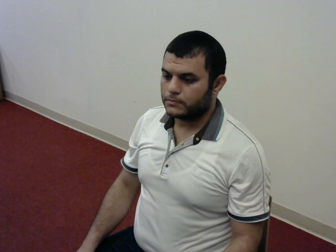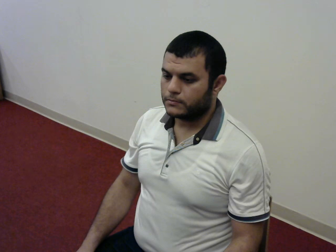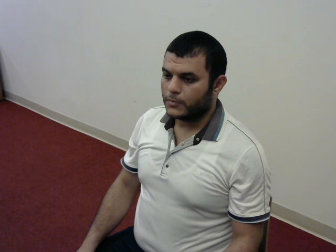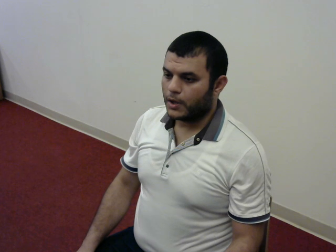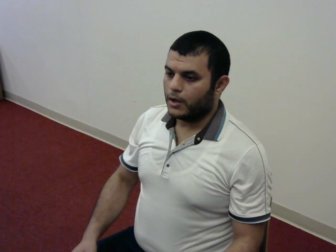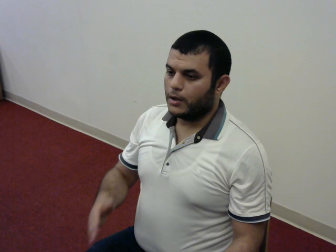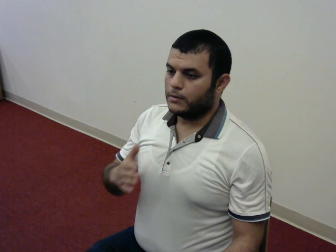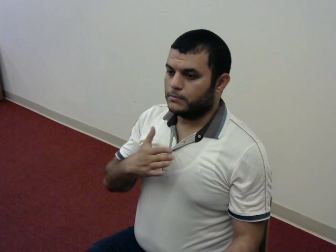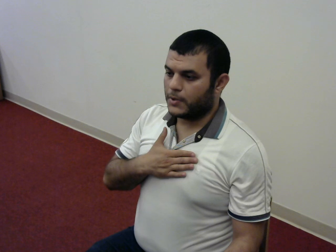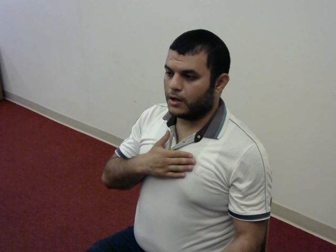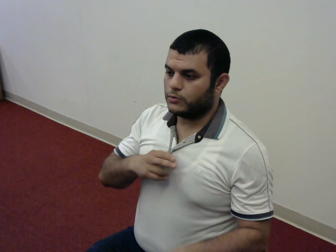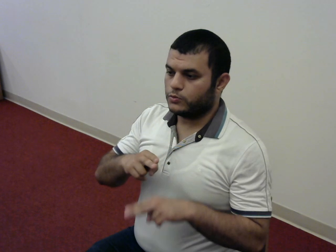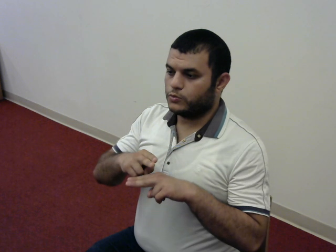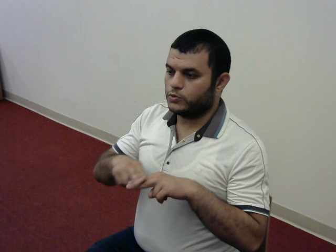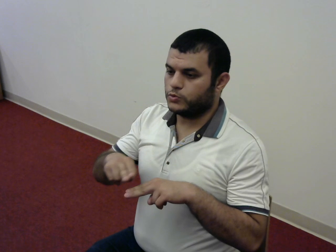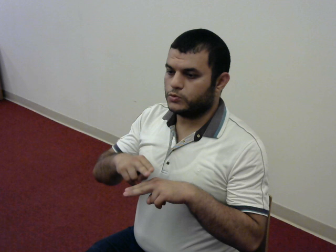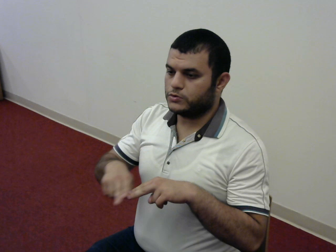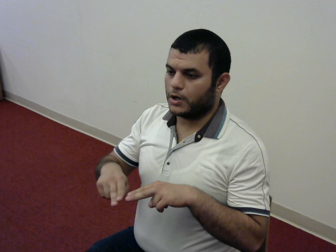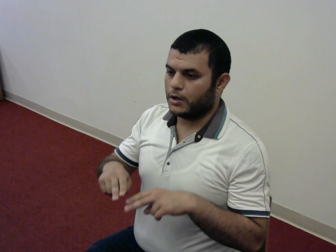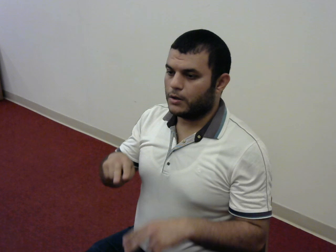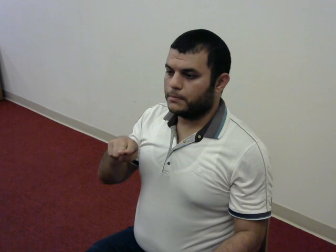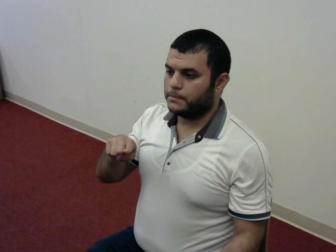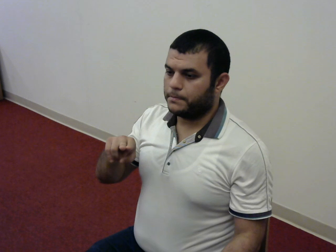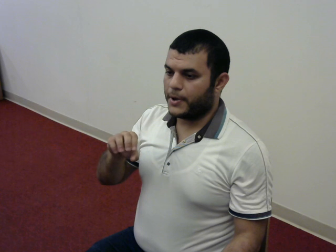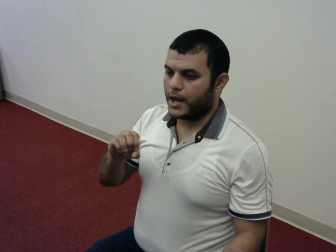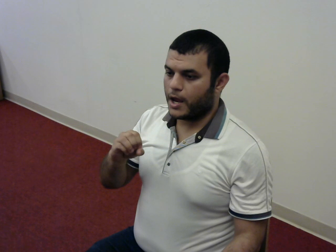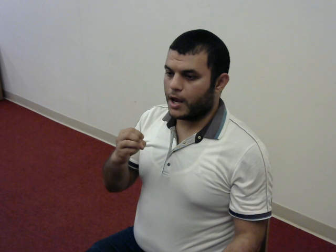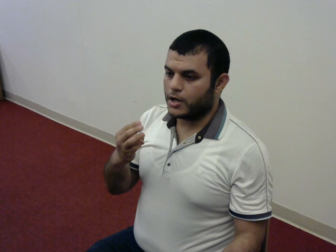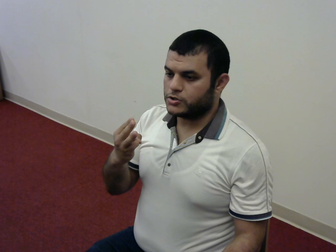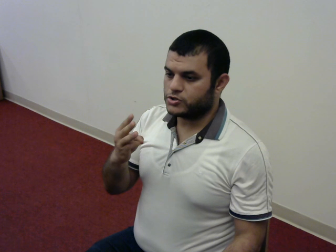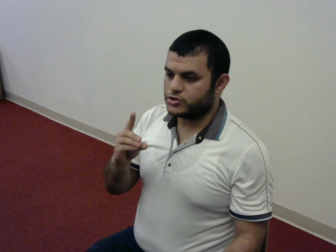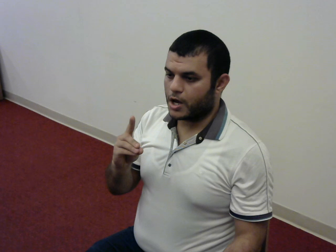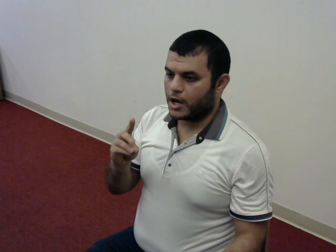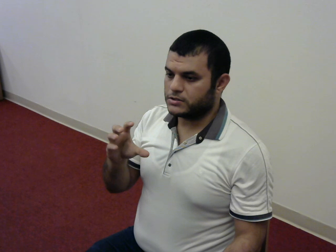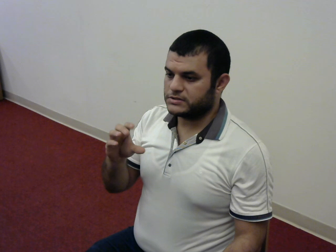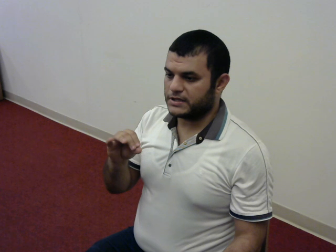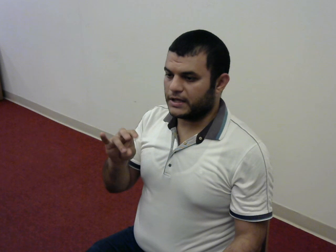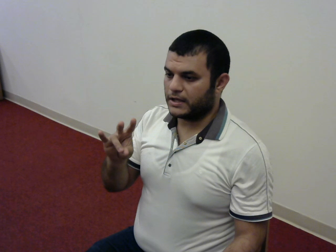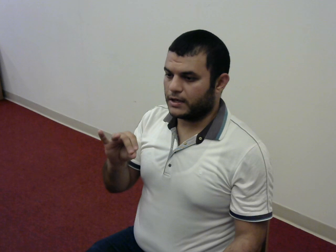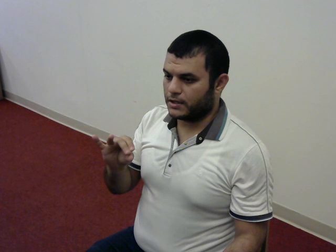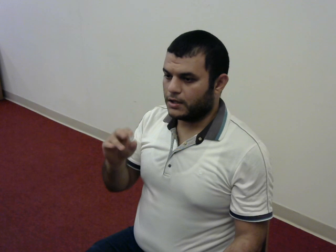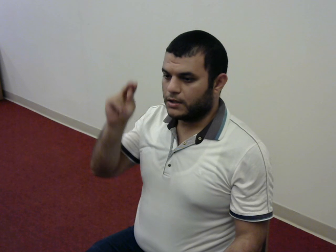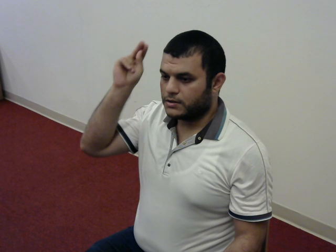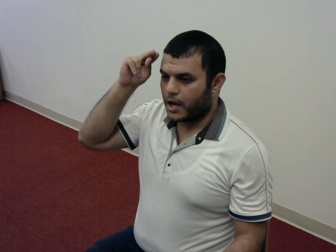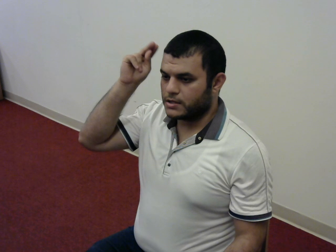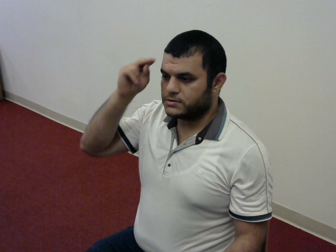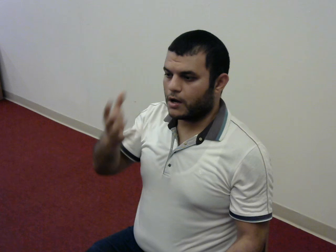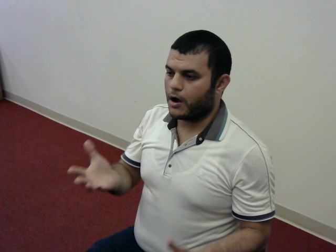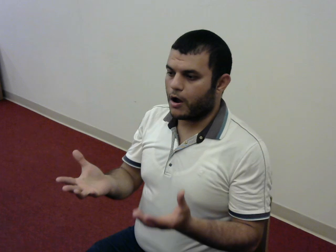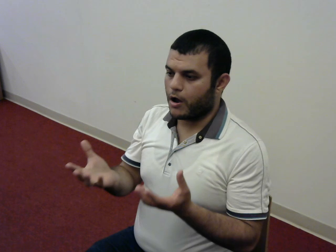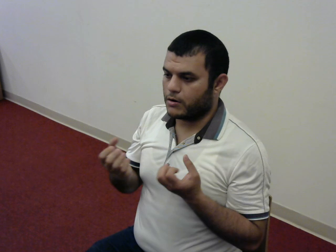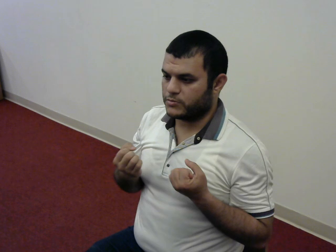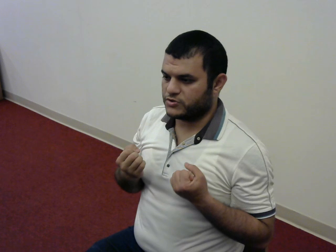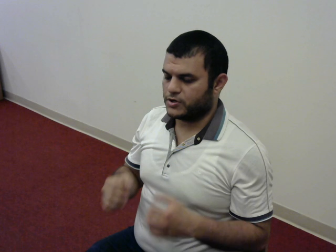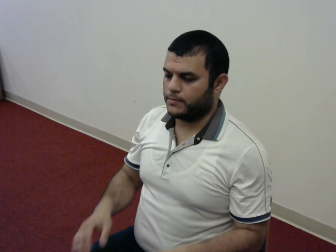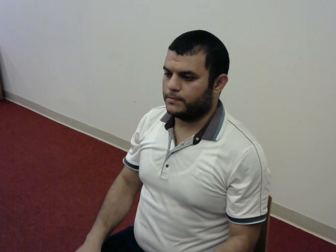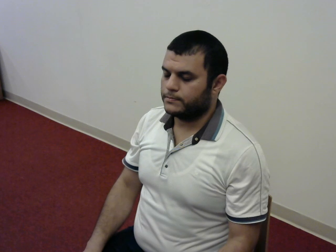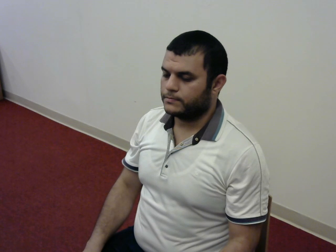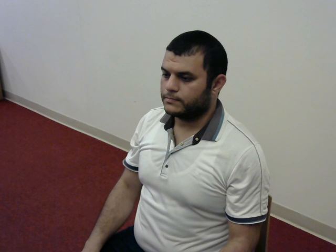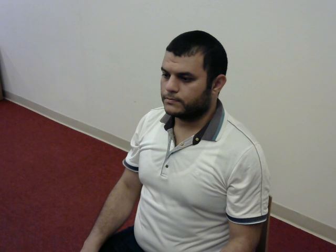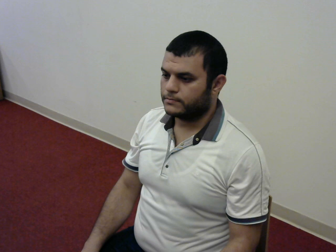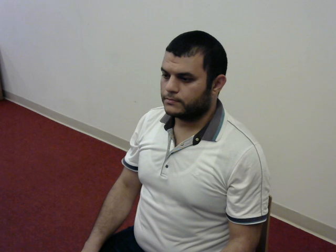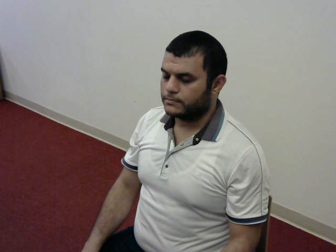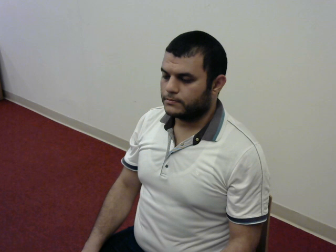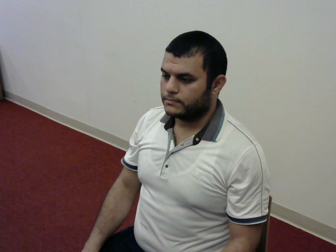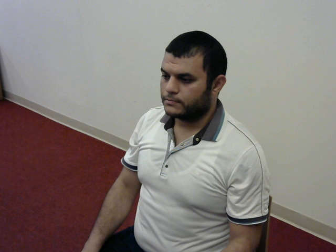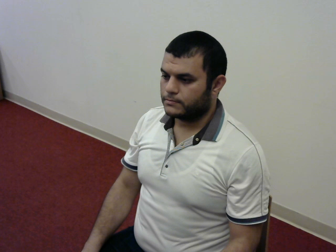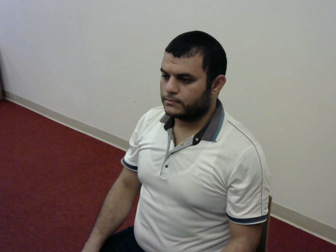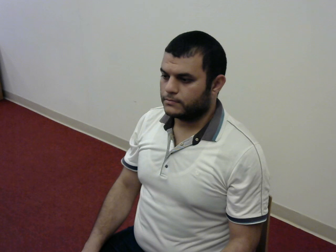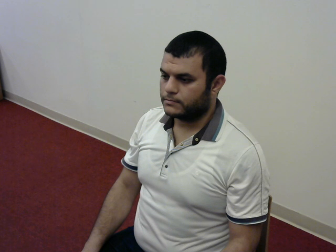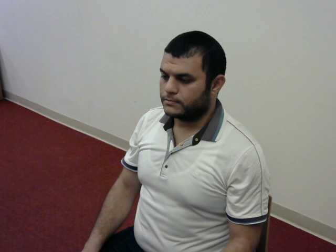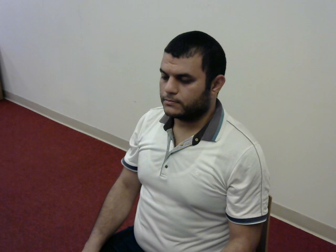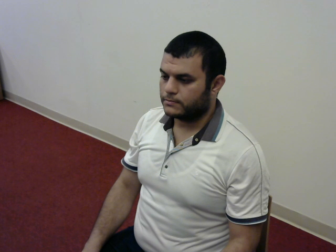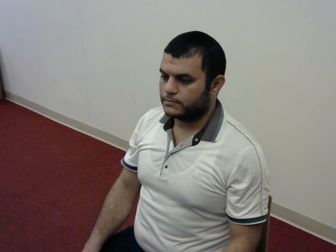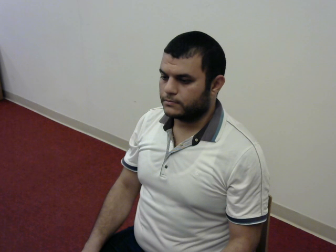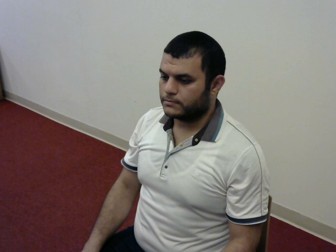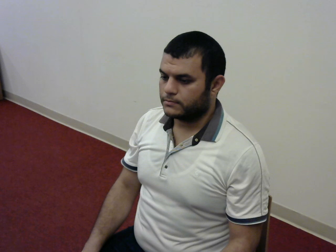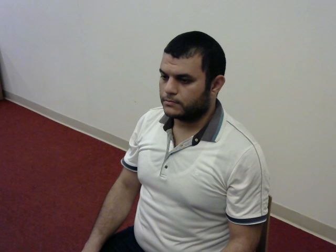Mən dülgər peşəsinin təhsilini almışam